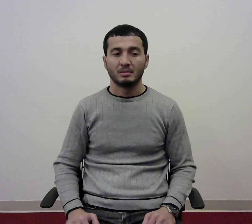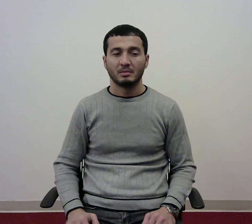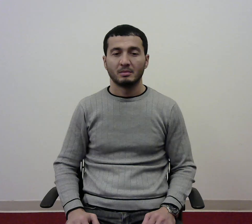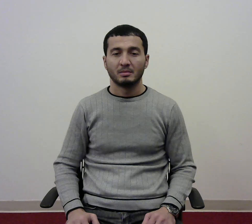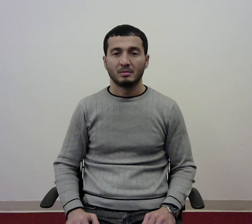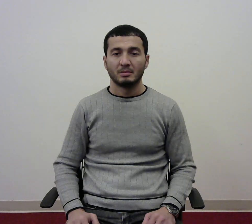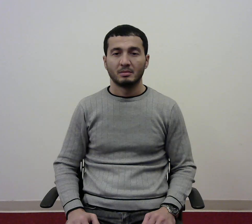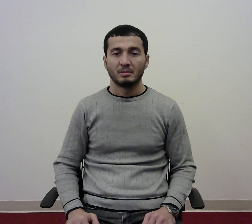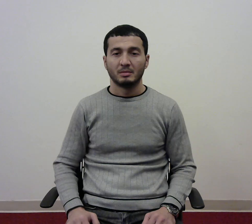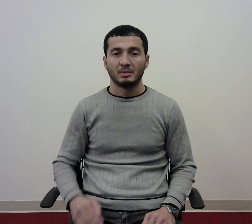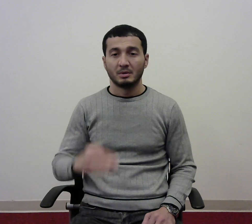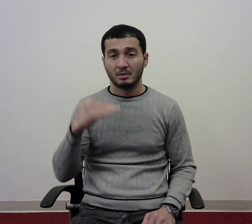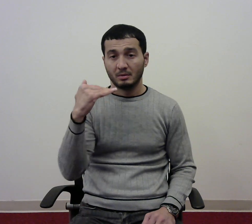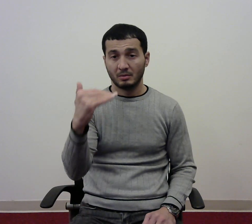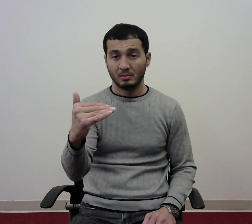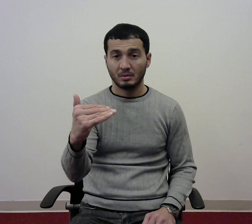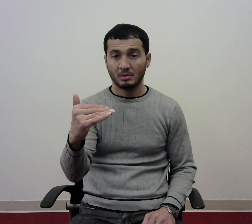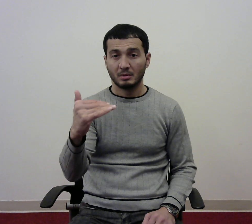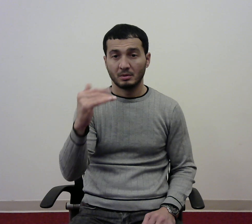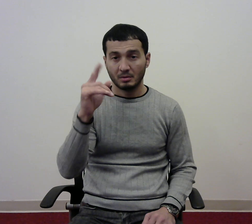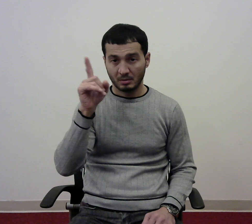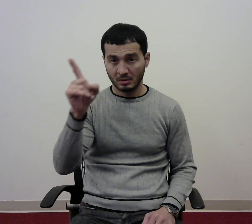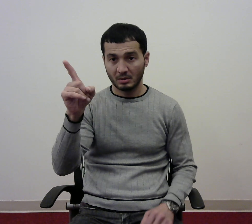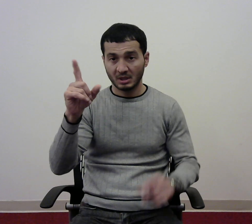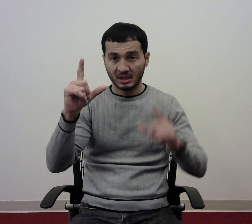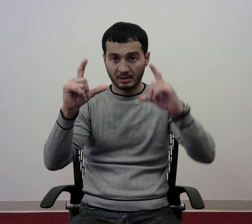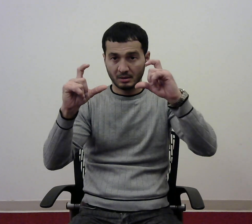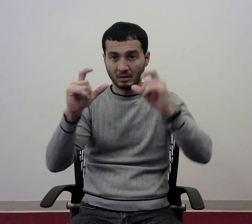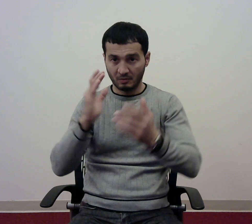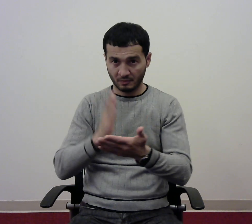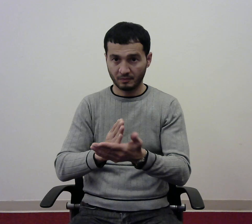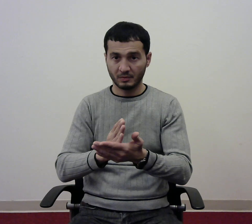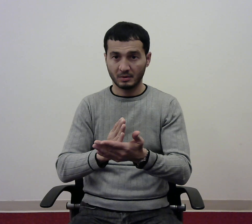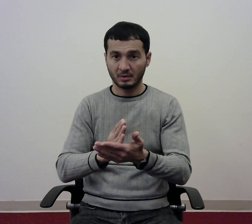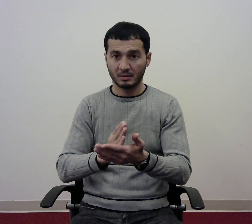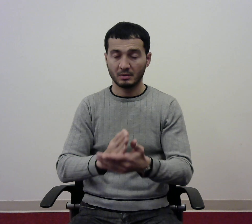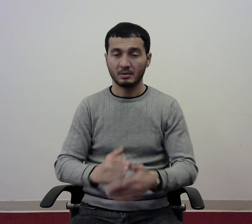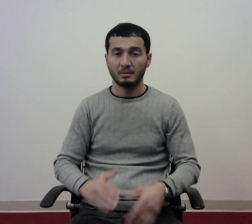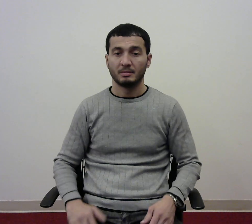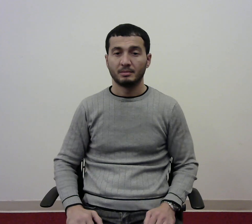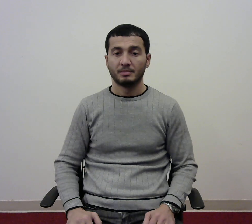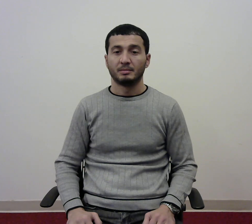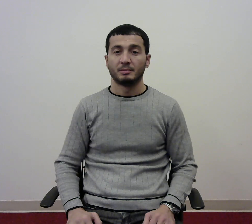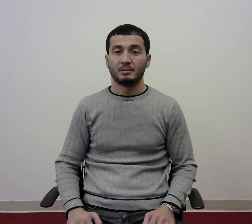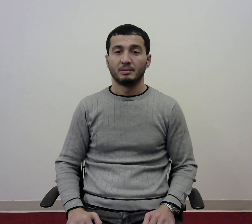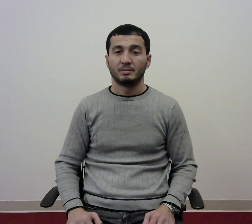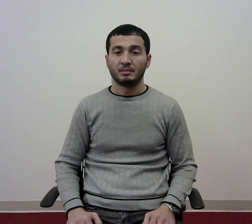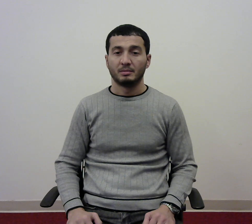Sizdə onun şəkli var?